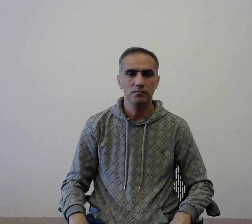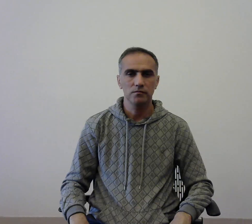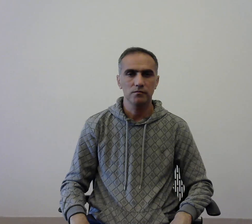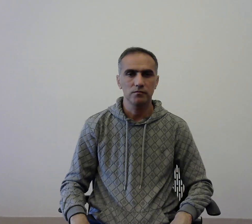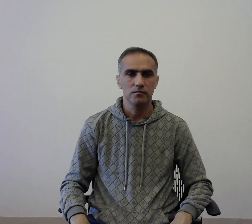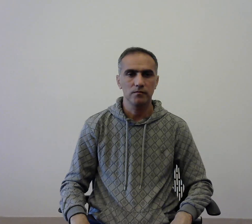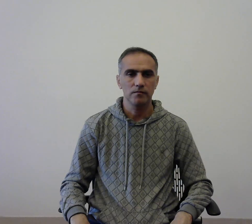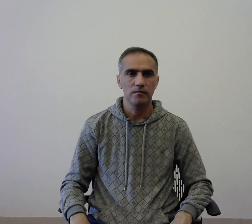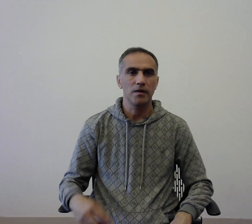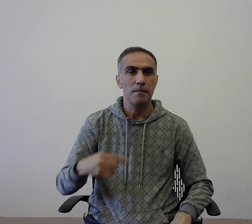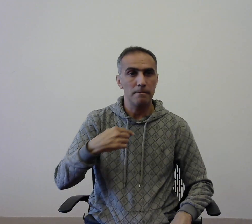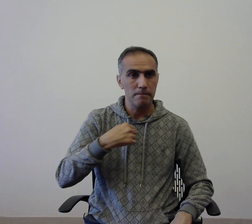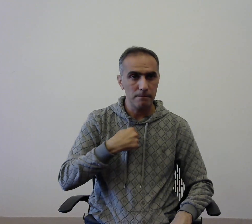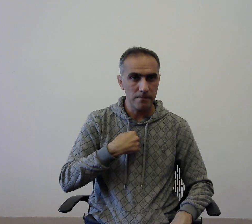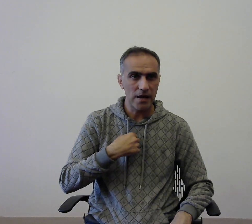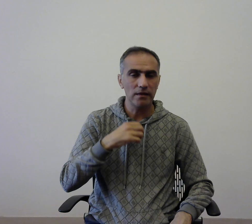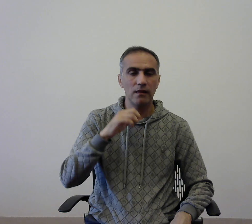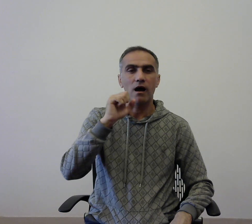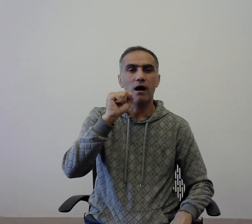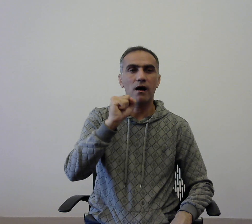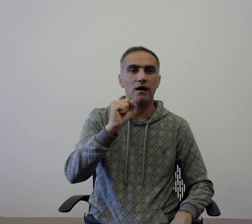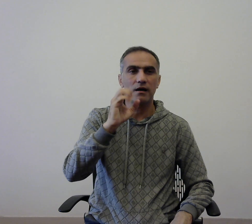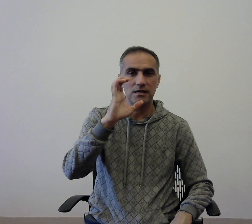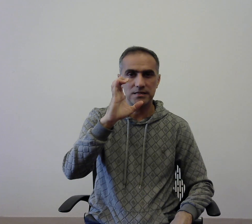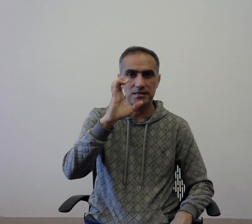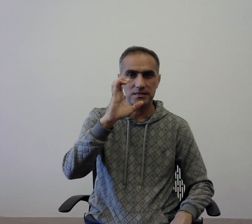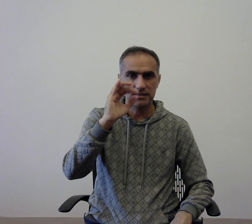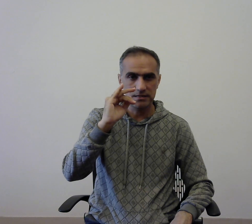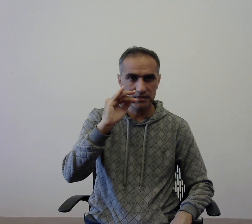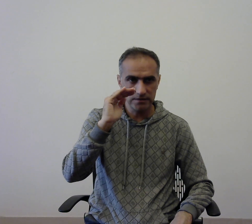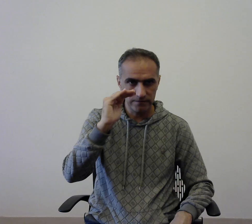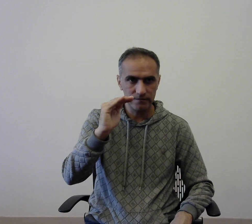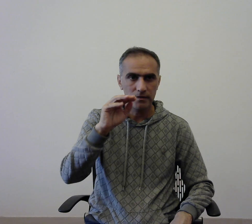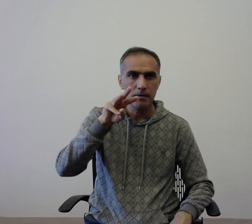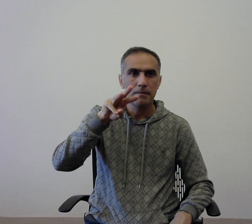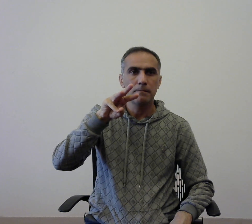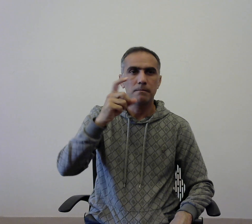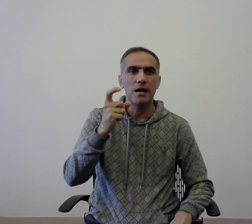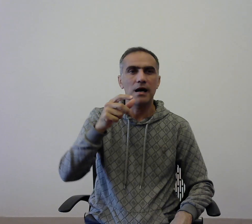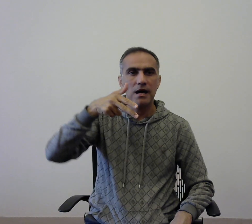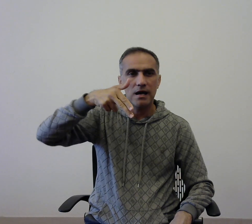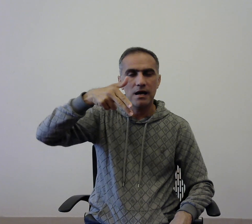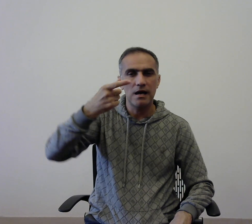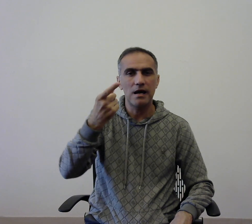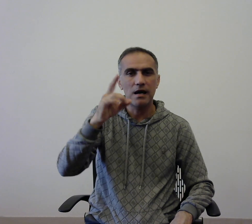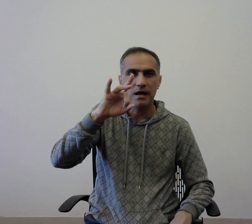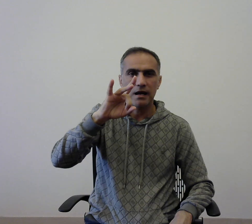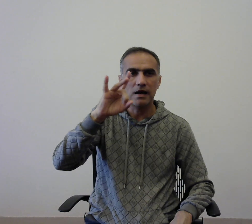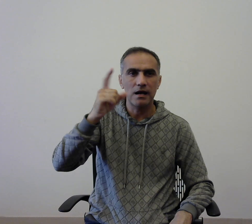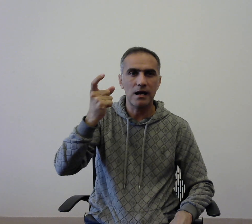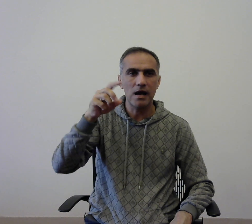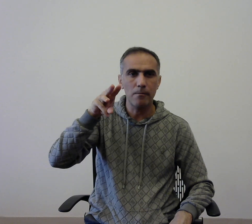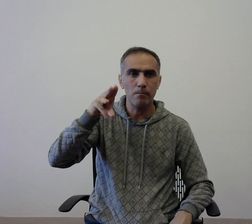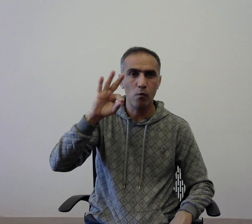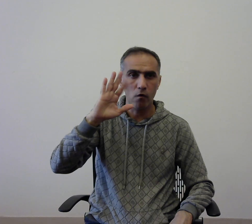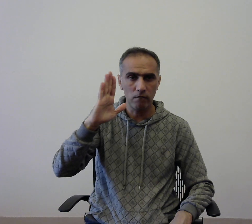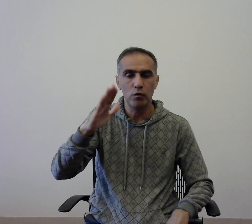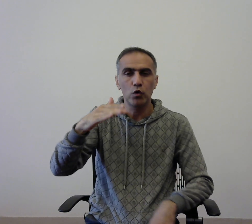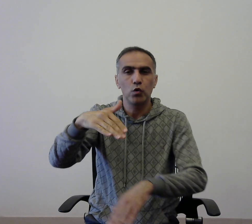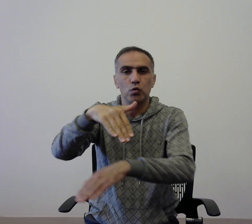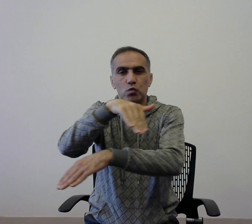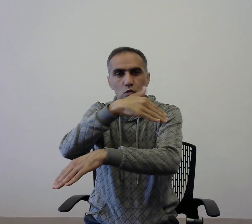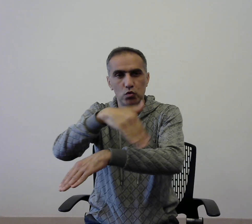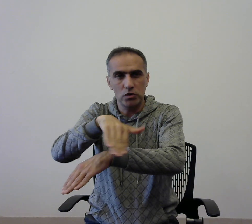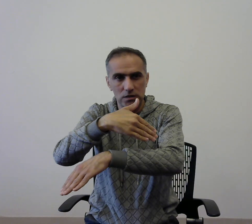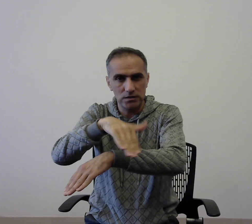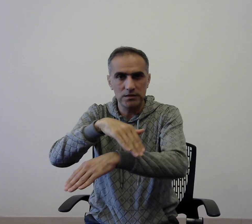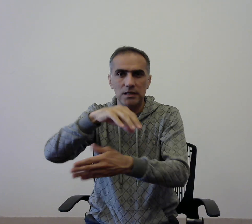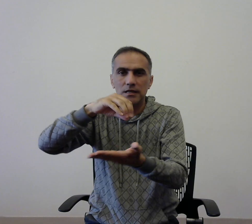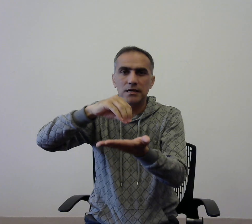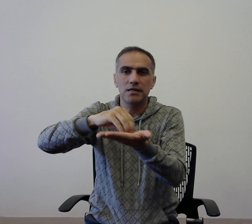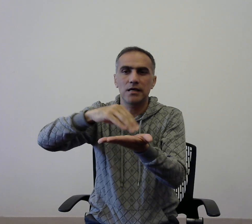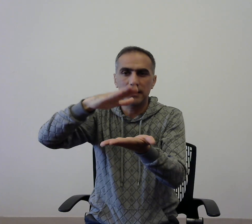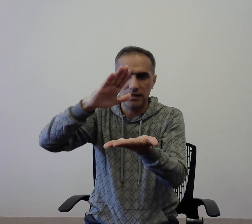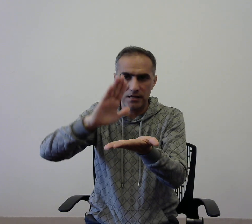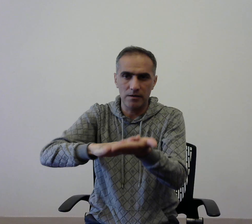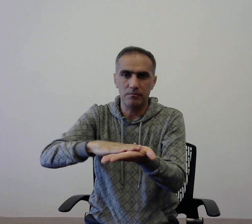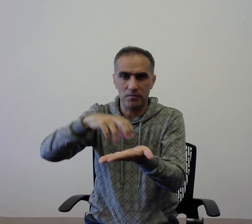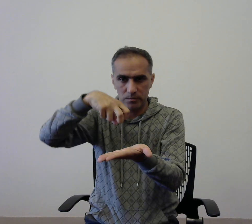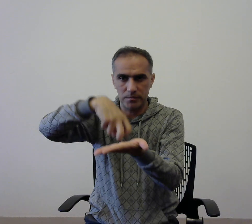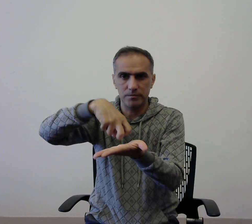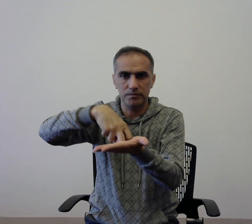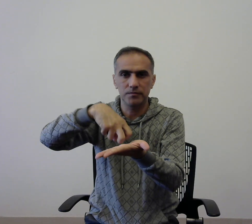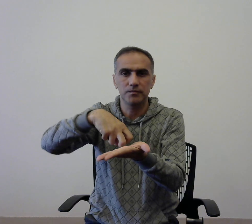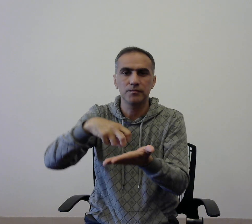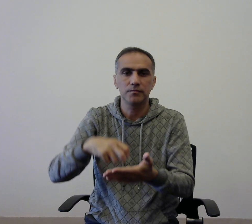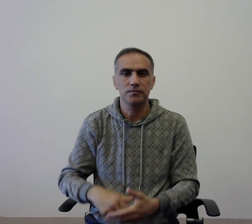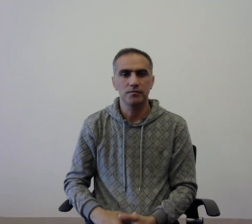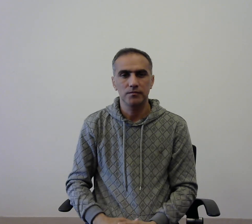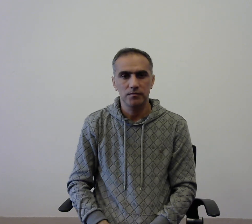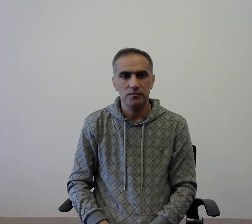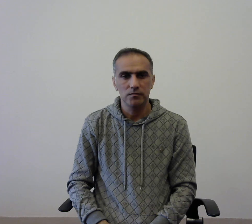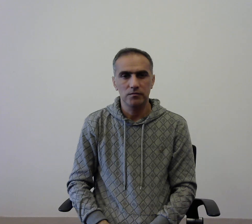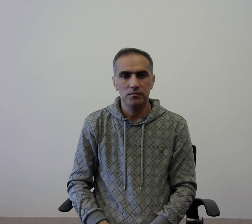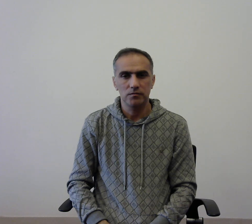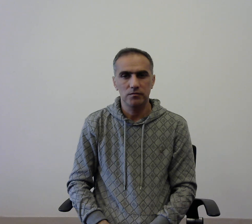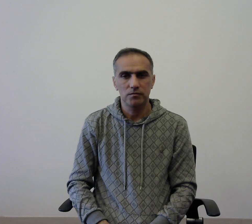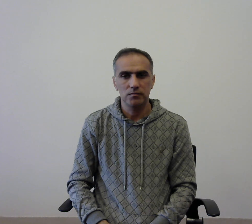Mən Asif Məhərrəmov küçəsində qeydiyyatdayam